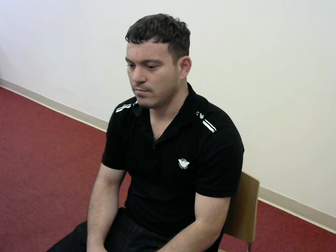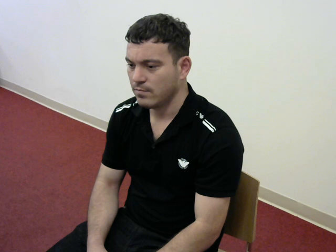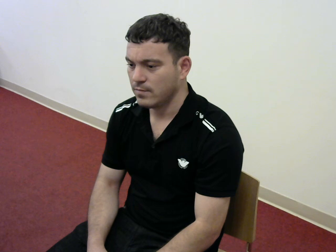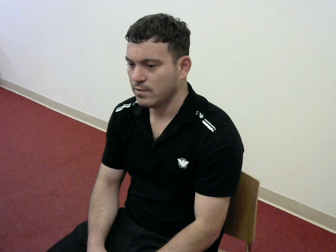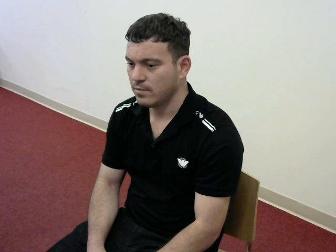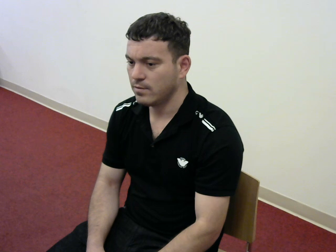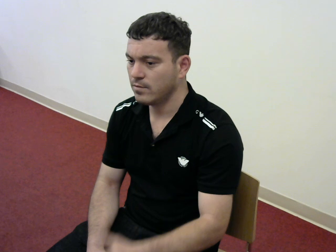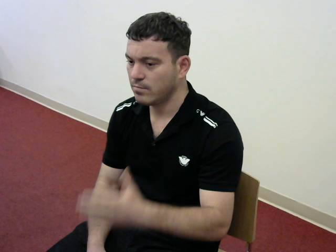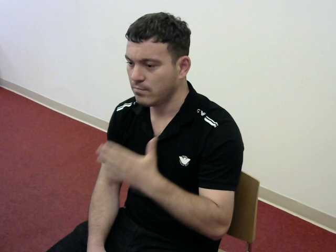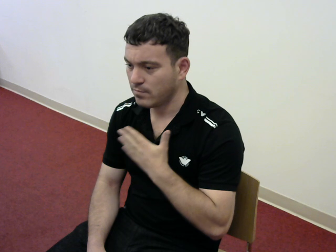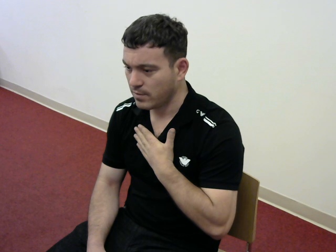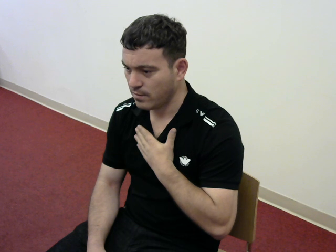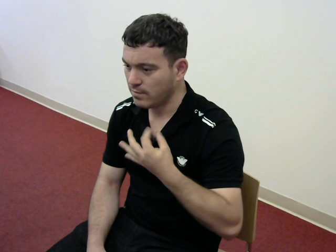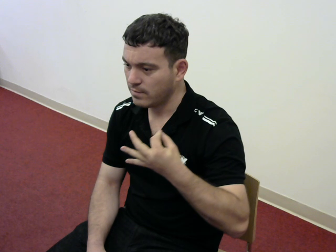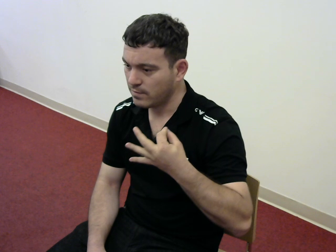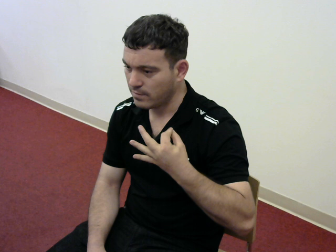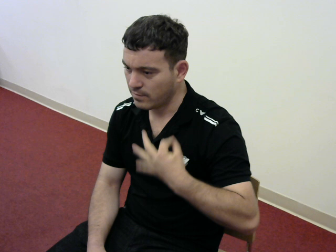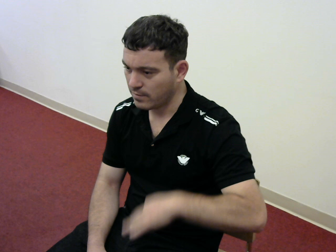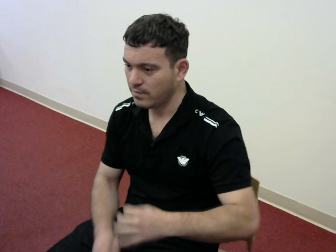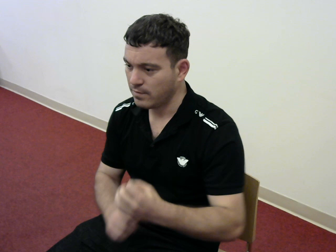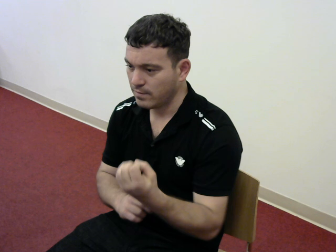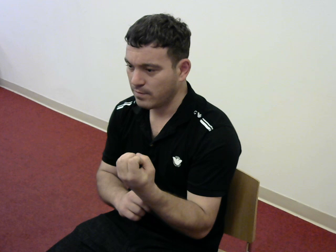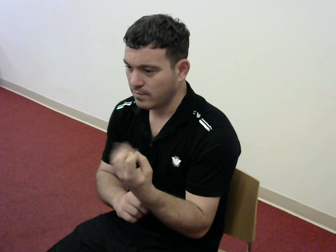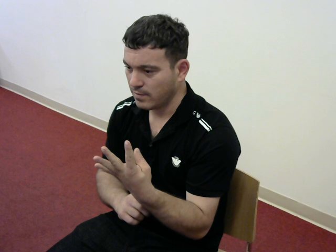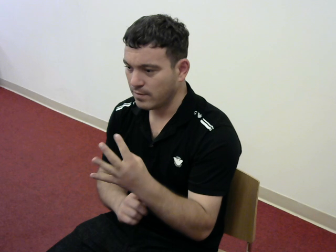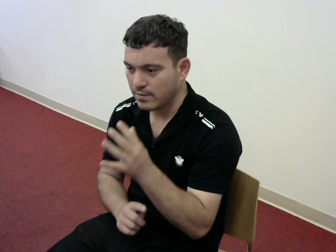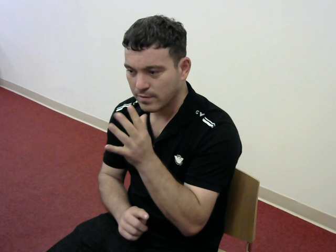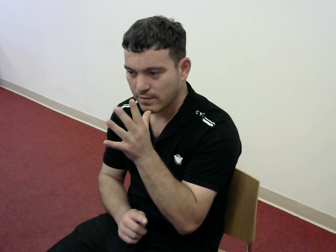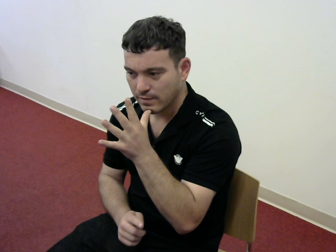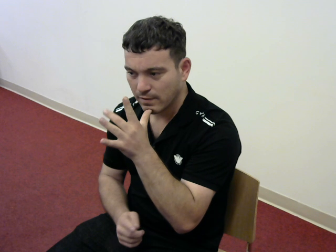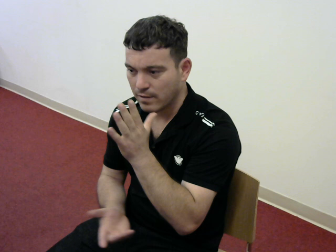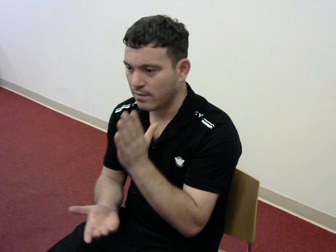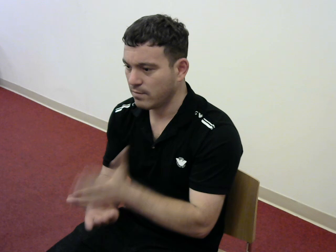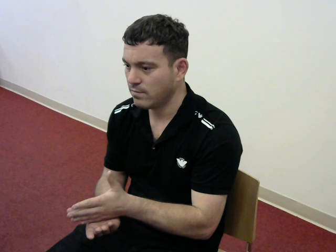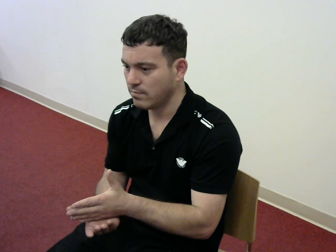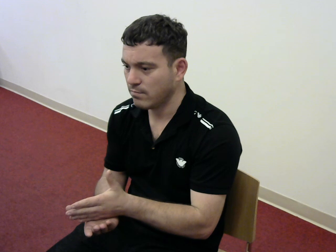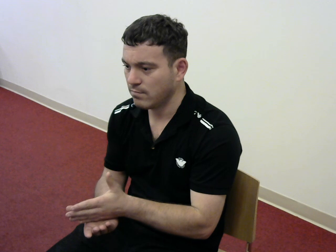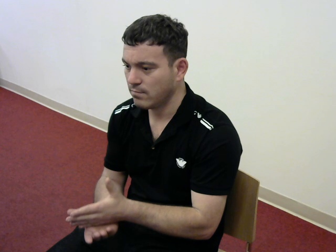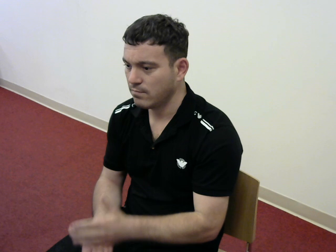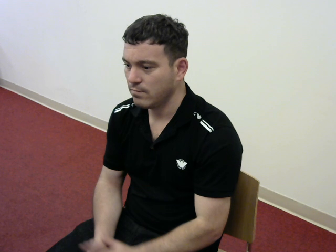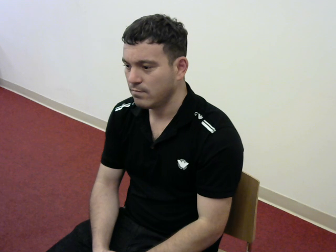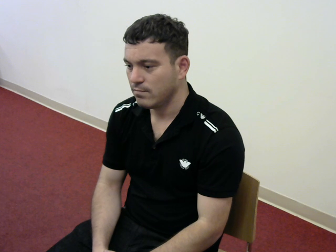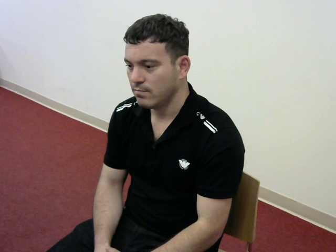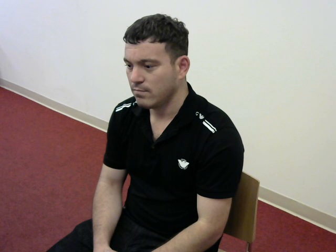Mənim oğlumun 14 yaşı var